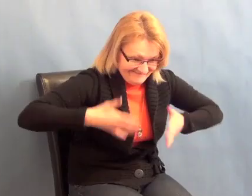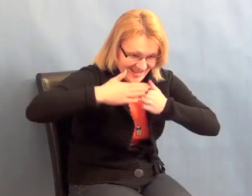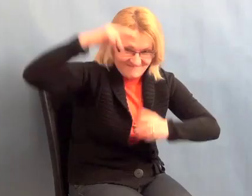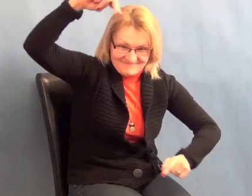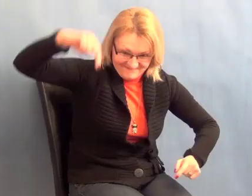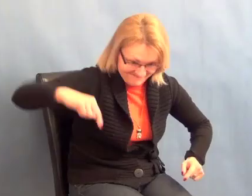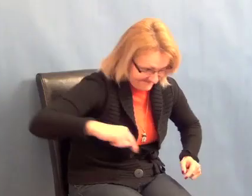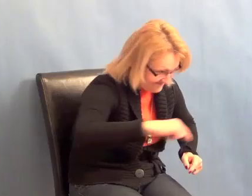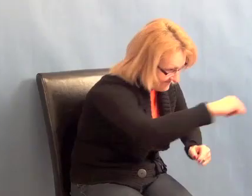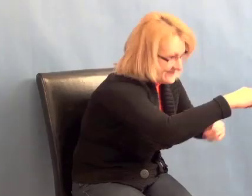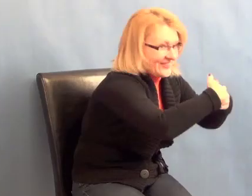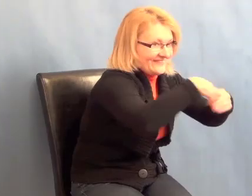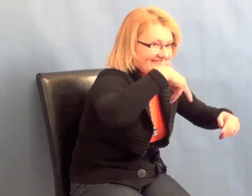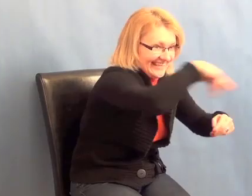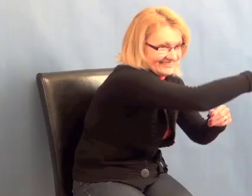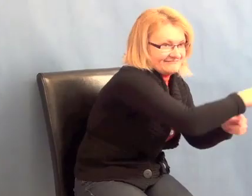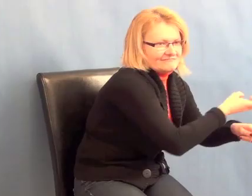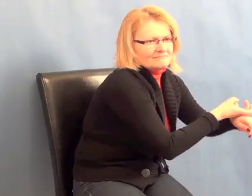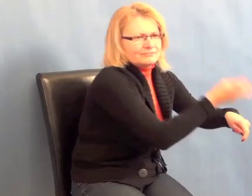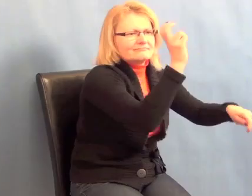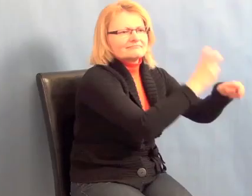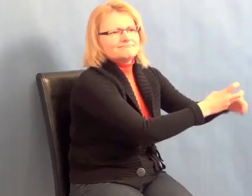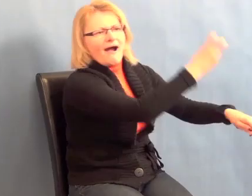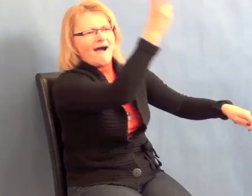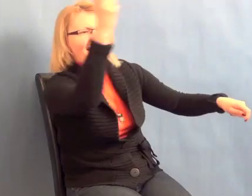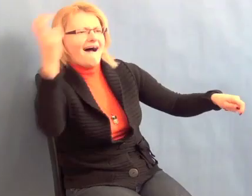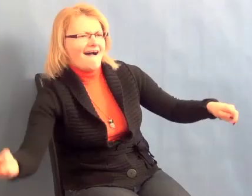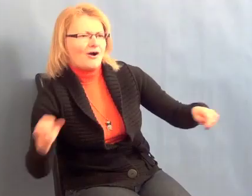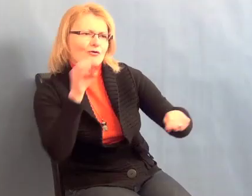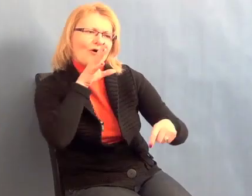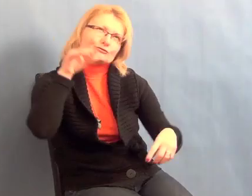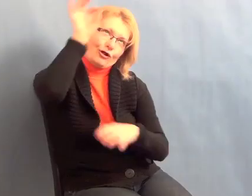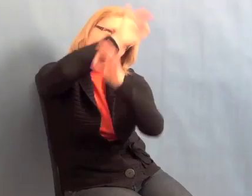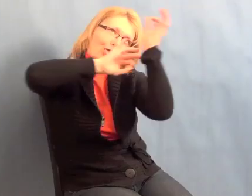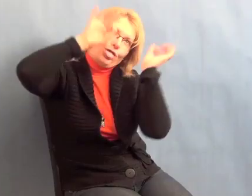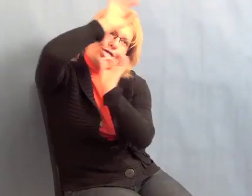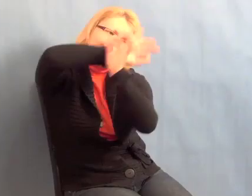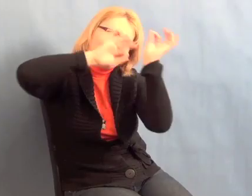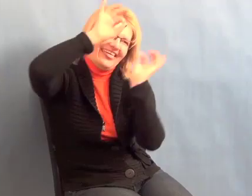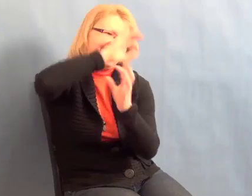Wybiegł po schodach z domu, otworzył drzwi, uderzył w coś, przewrócił się i zakręciło mu się w głowie.